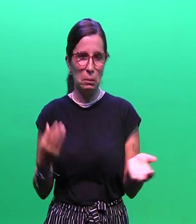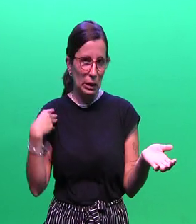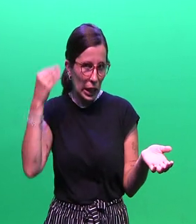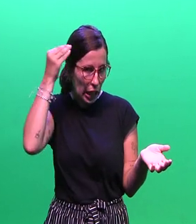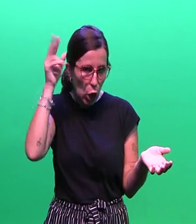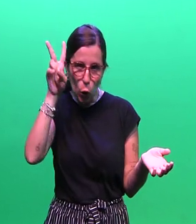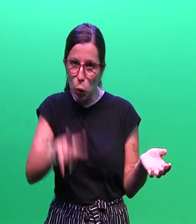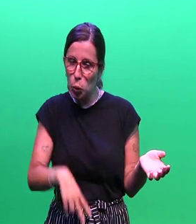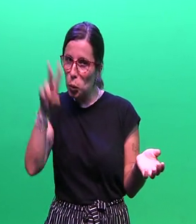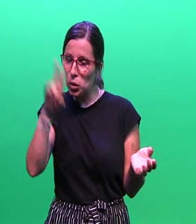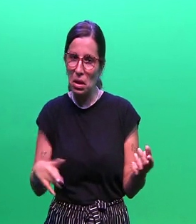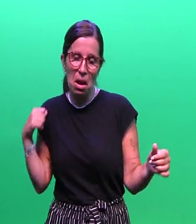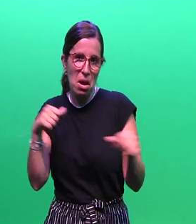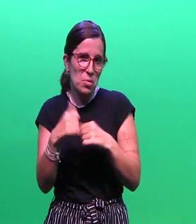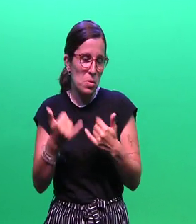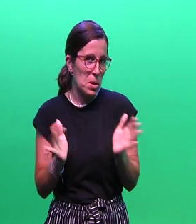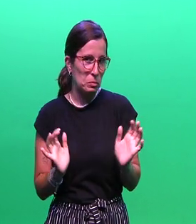Crec que no he tingut mai problemes.